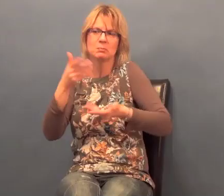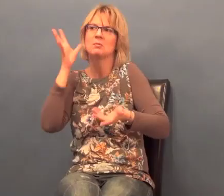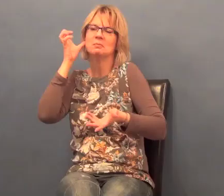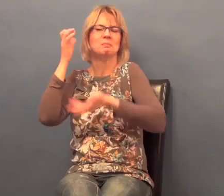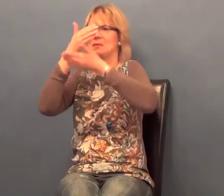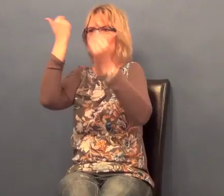Nie wiem dokładnie.